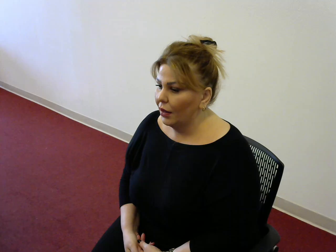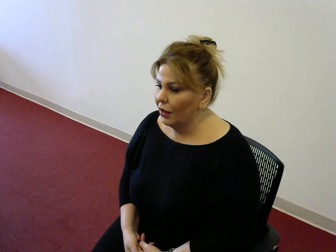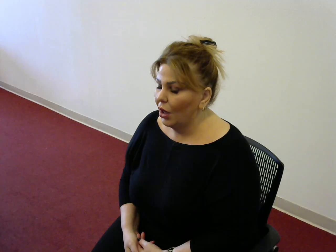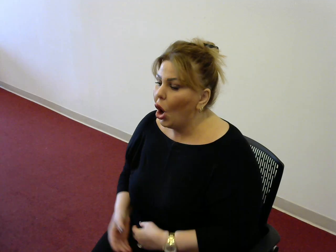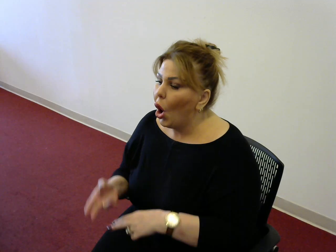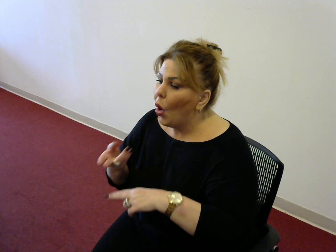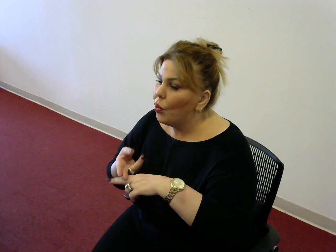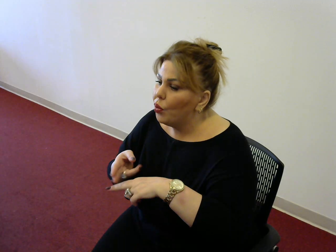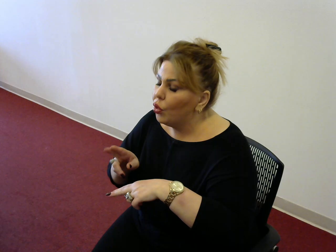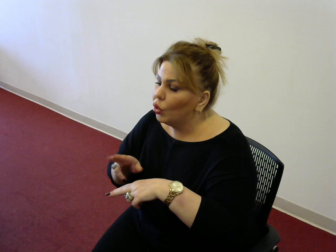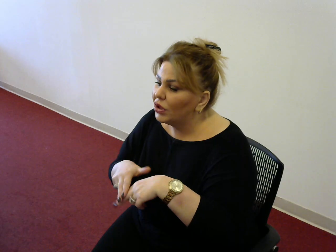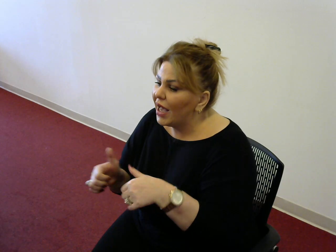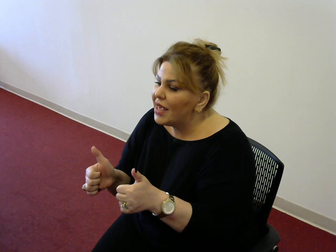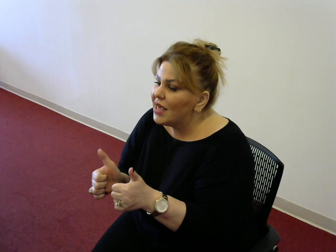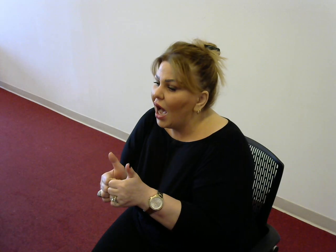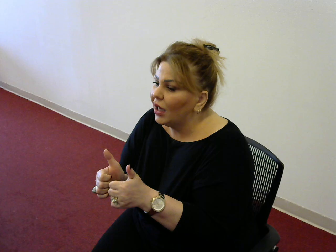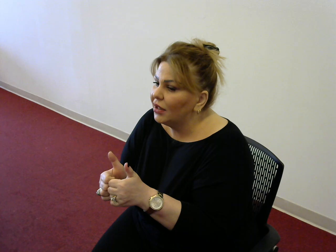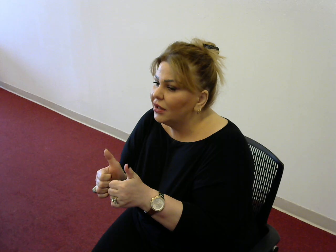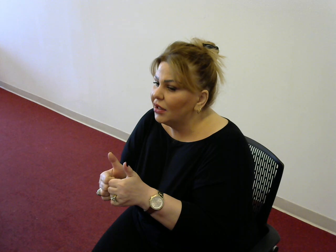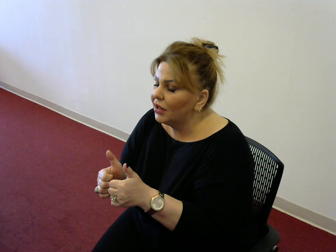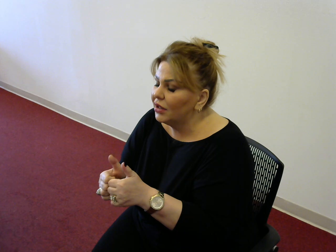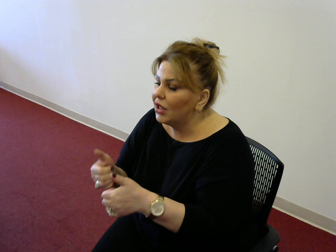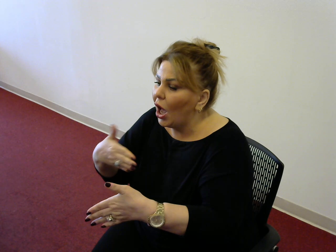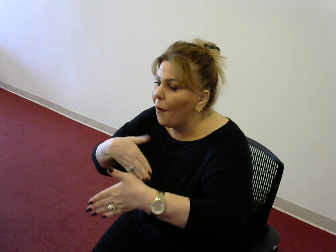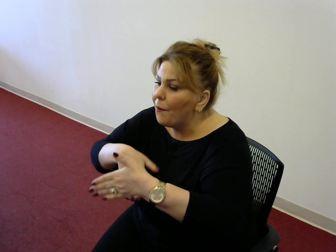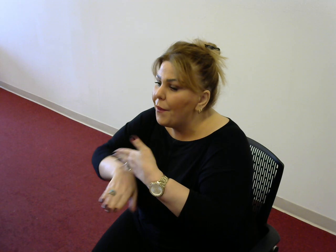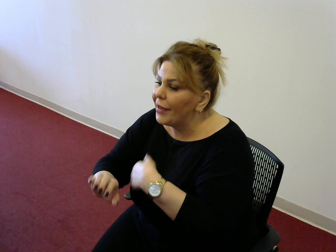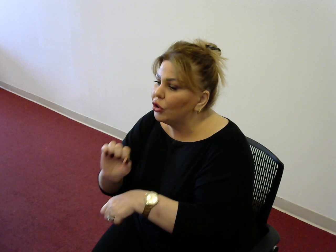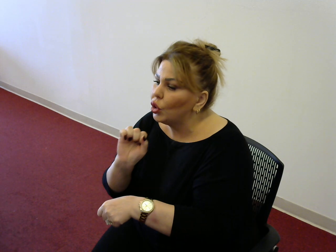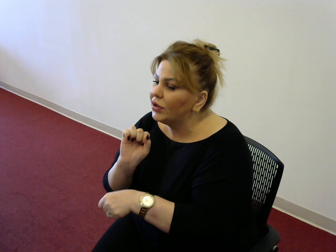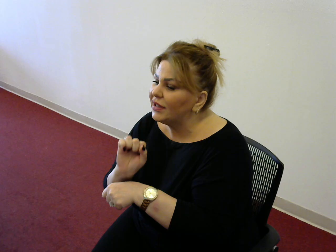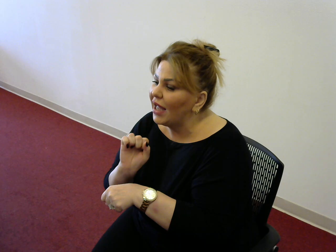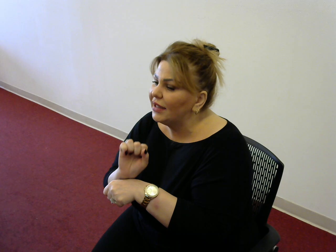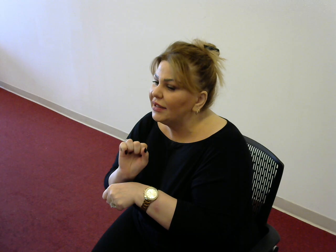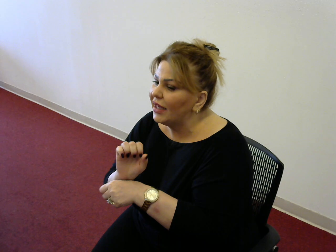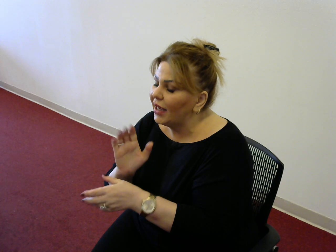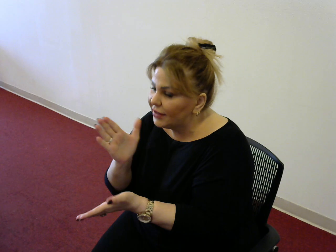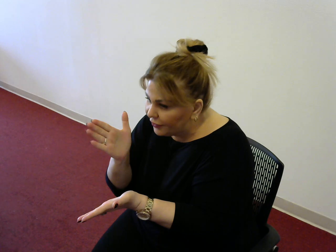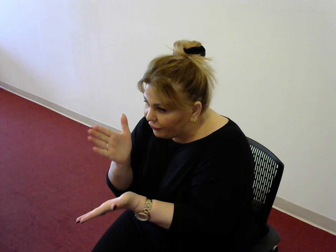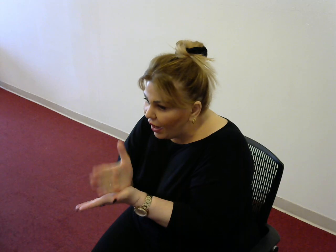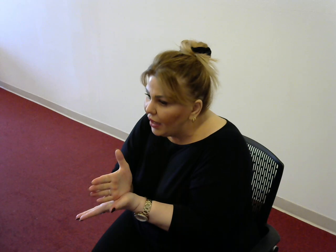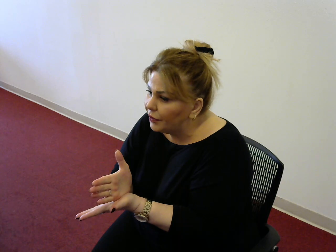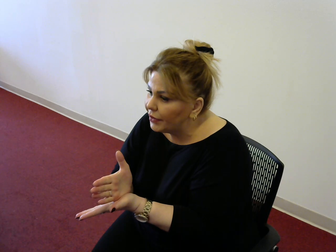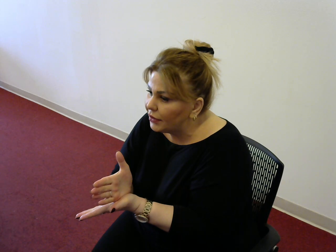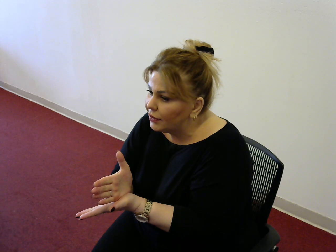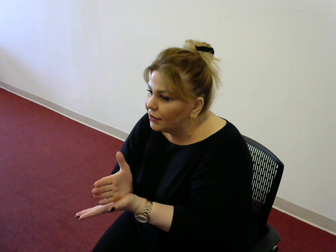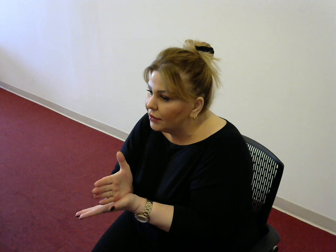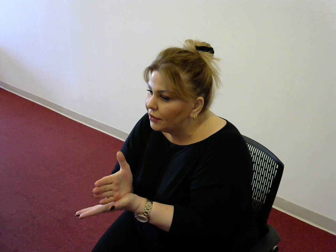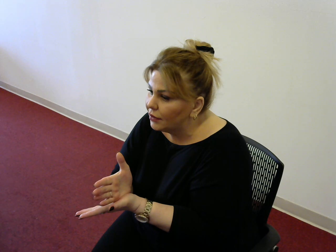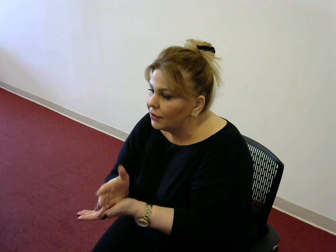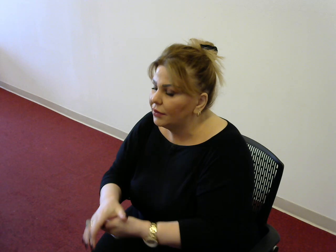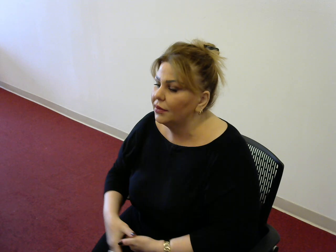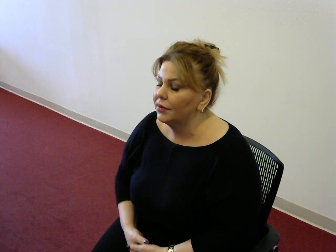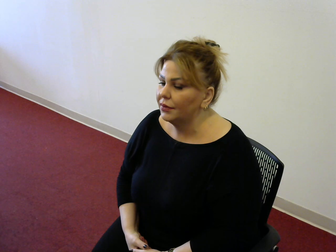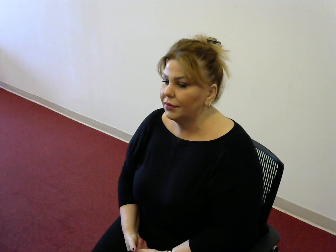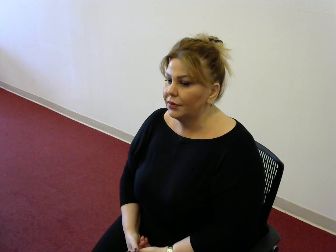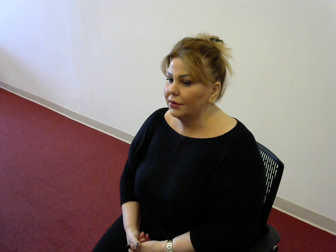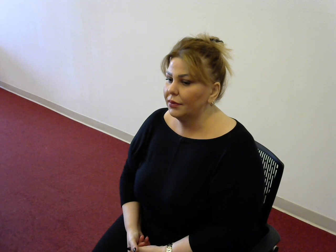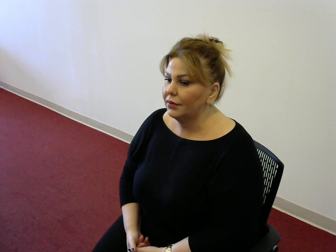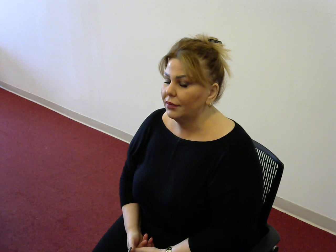Burda yaxınlıqda metro stansiyası varmı?